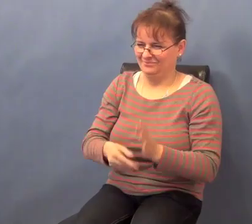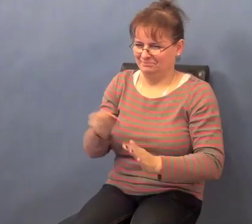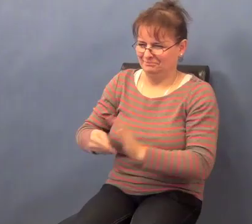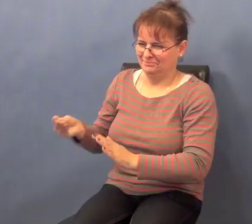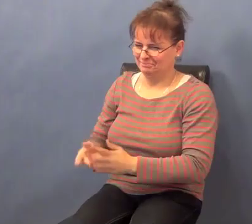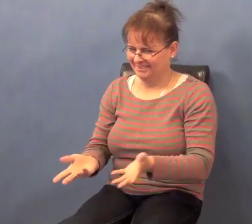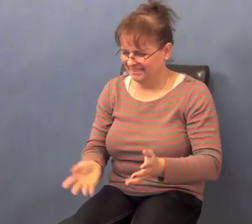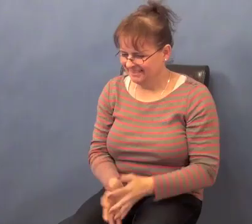To właśnie kradną.